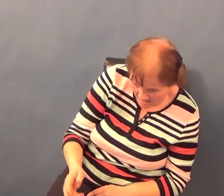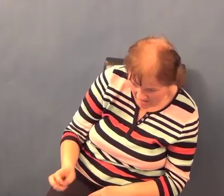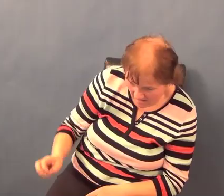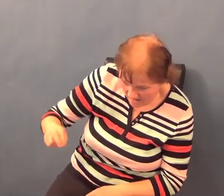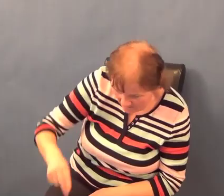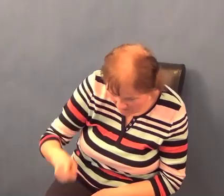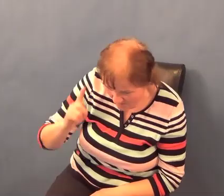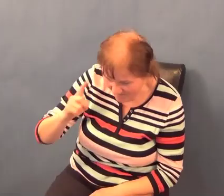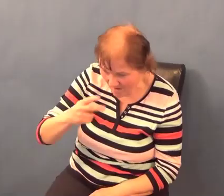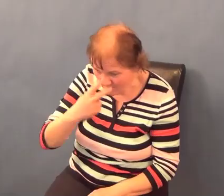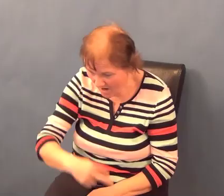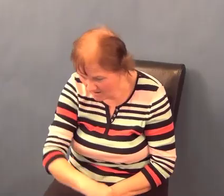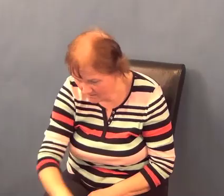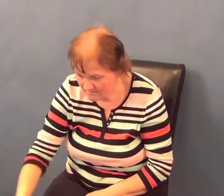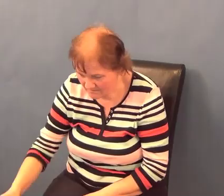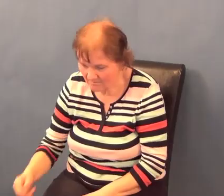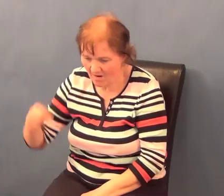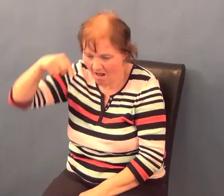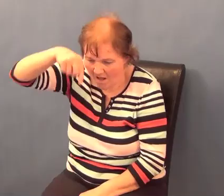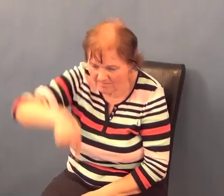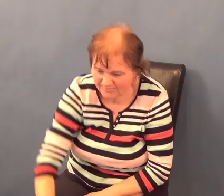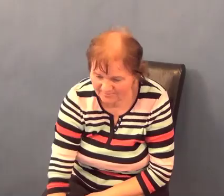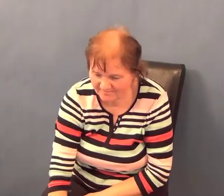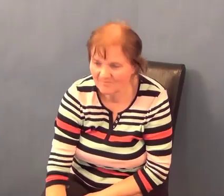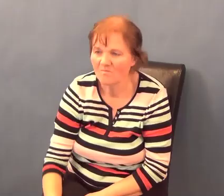Lepiej uważać na głęboką przepaść.